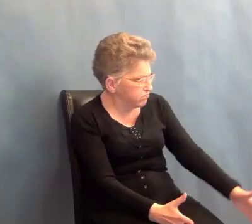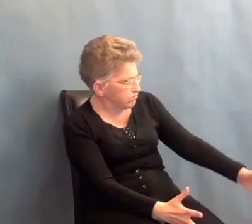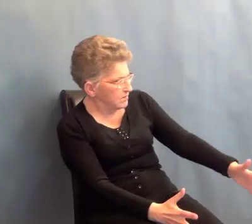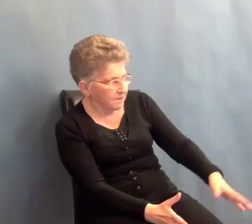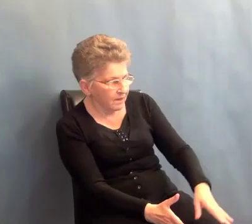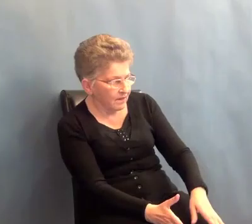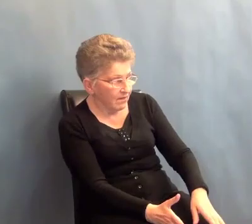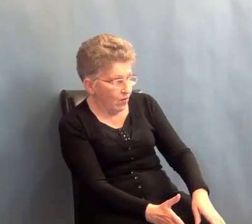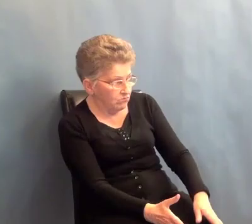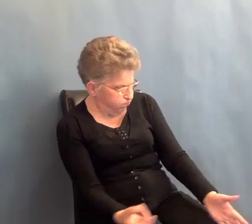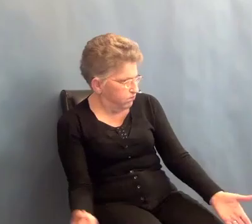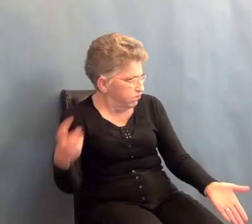Poszedł szybko.